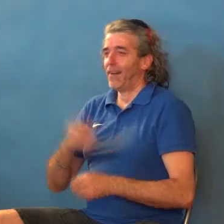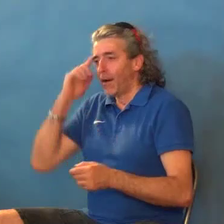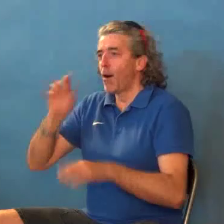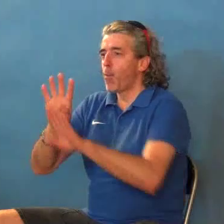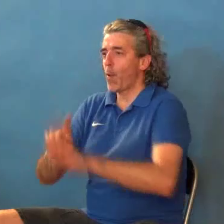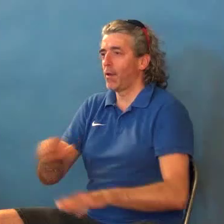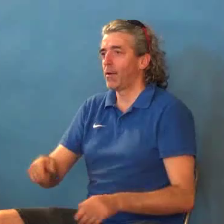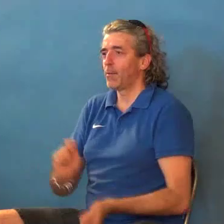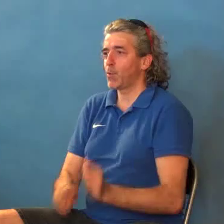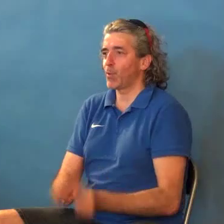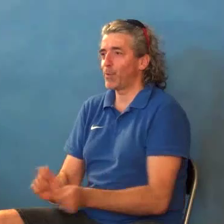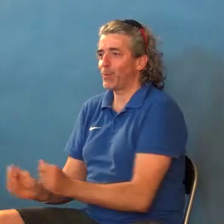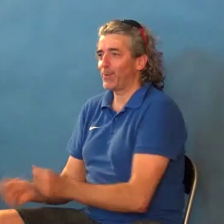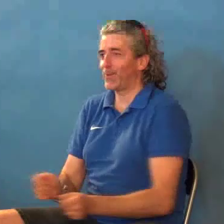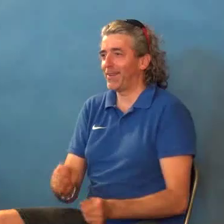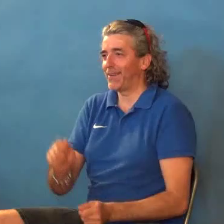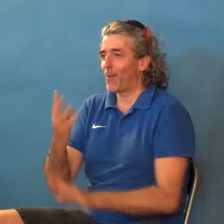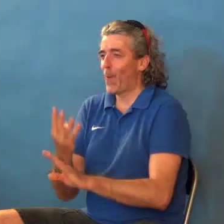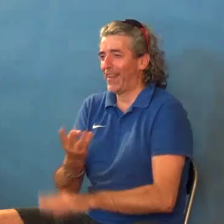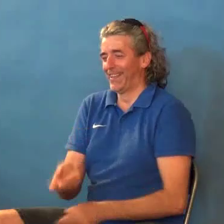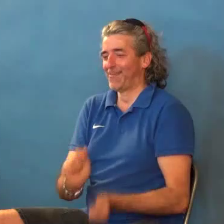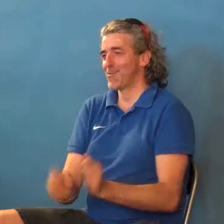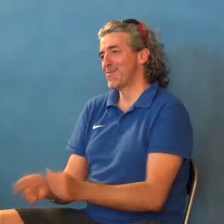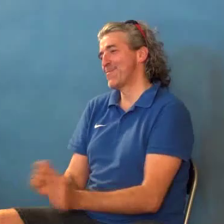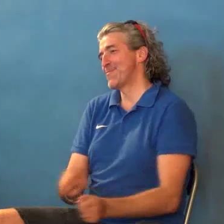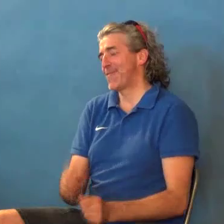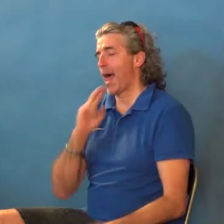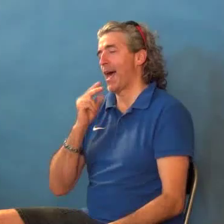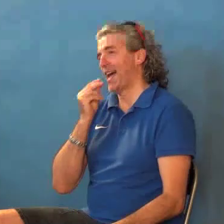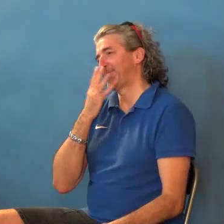Okazuje się, że, wiesz, na tym kawałku płota gra jak na perkusji.